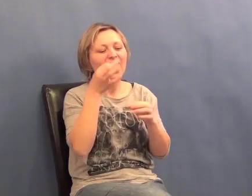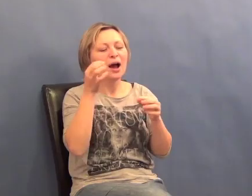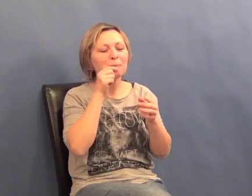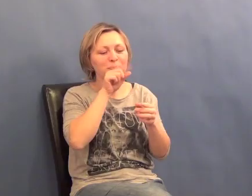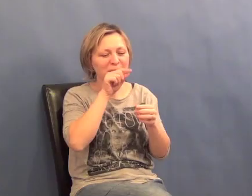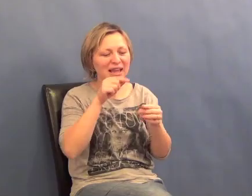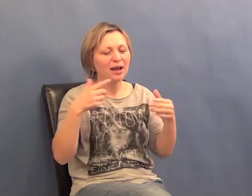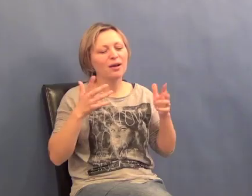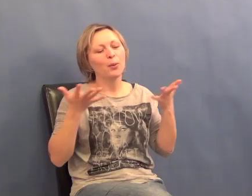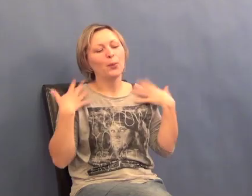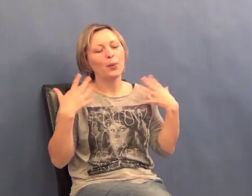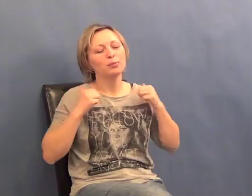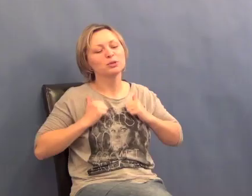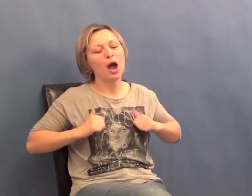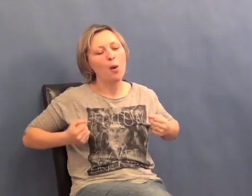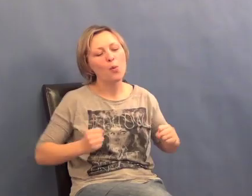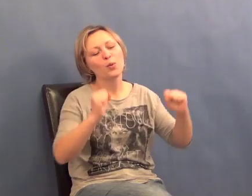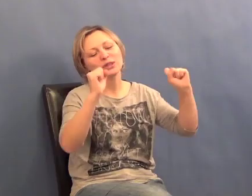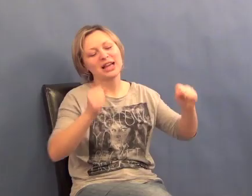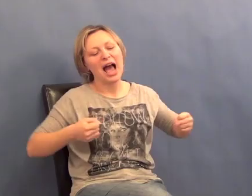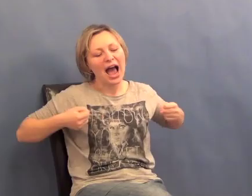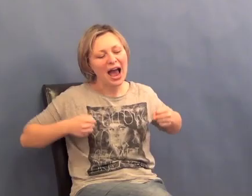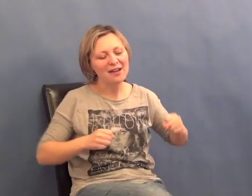Ptaszek jest spokojny i czerpie z powietrze, huśta się na huśtawce.